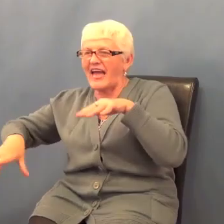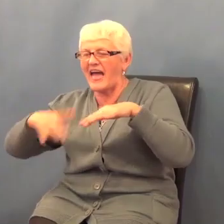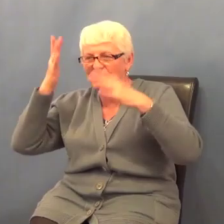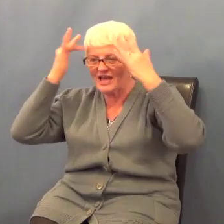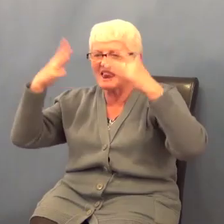Jeleń...